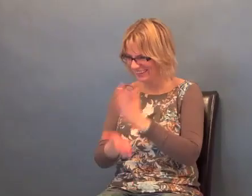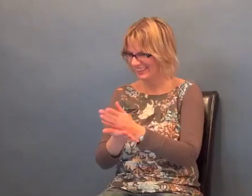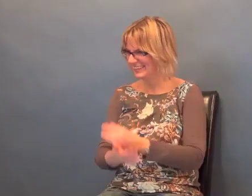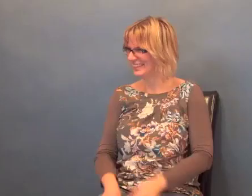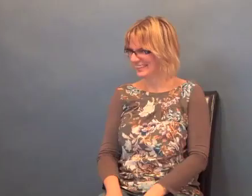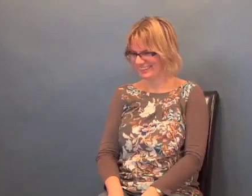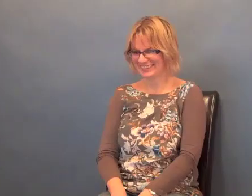Już.